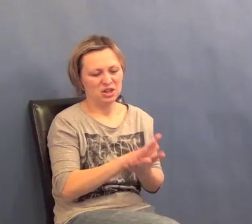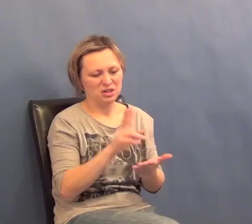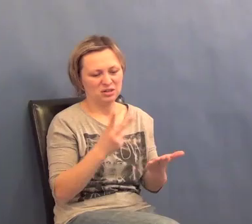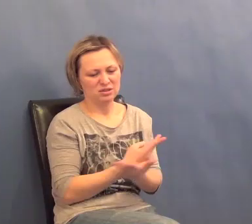Można się przewrócić.